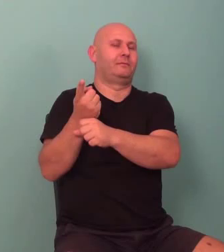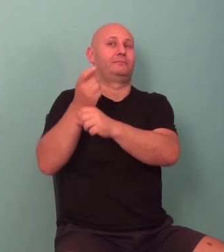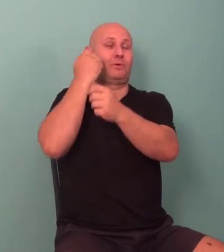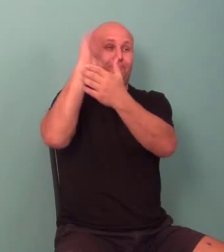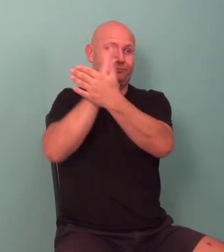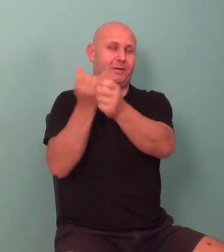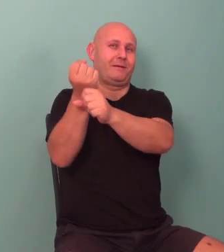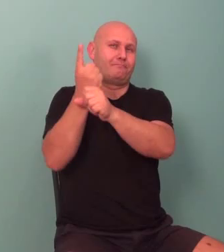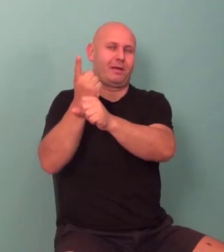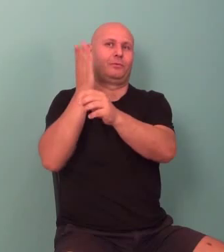Szyba pęka, on rzuca znowu.